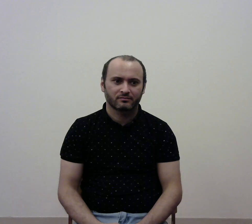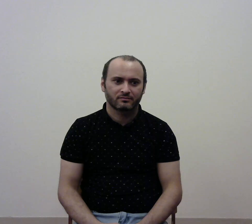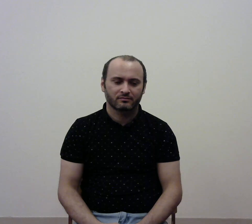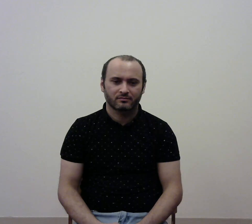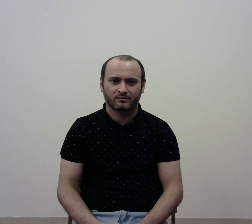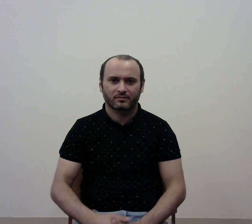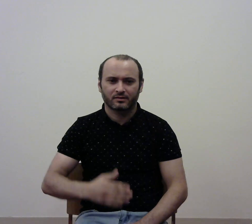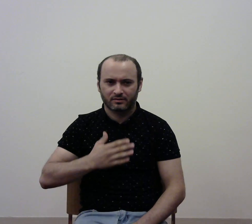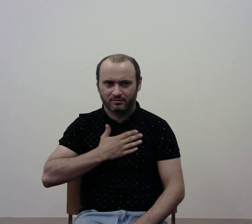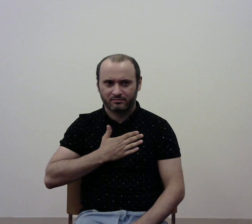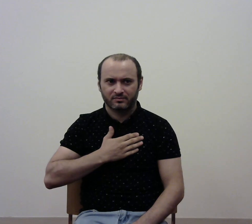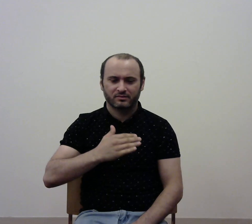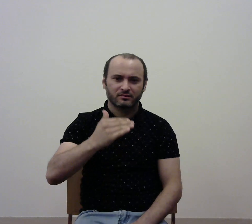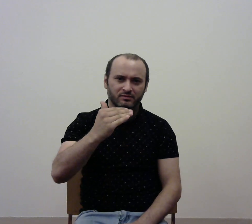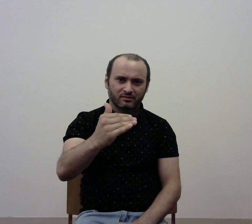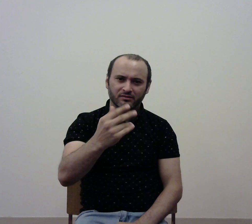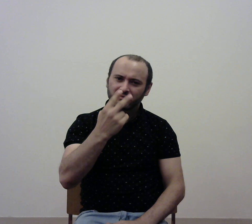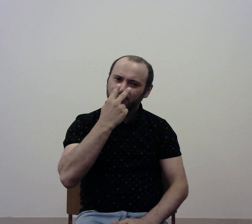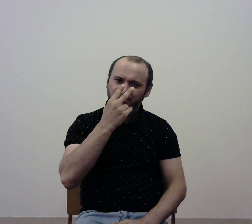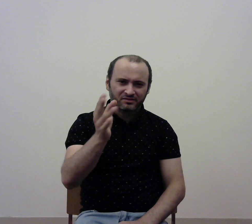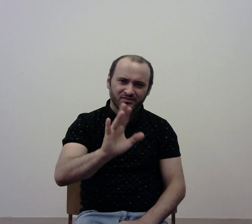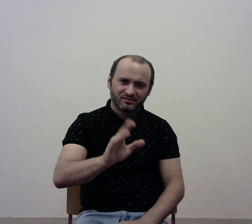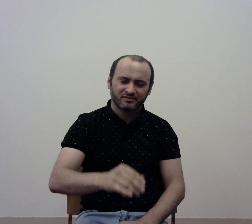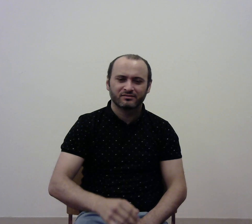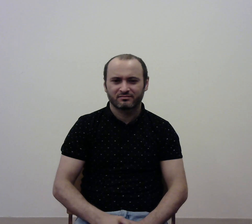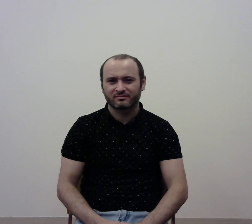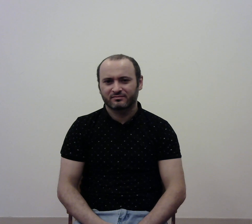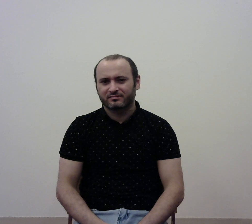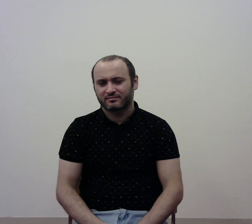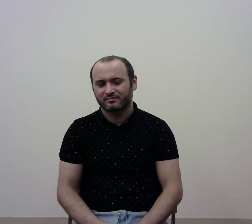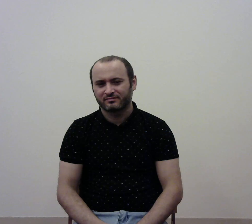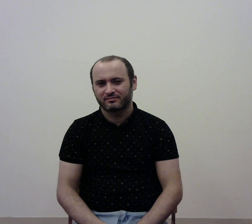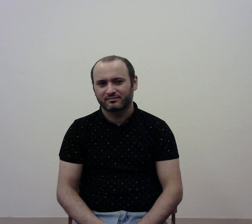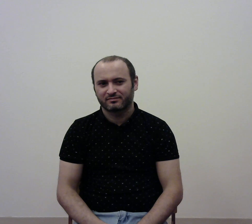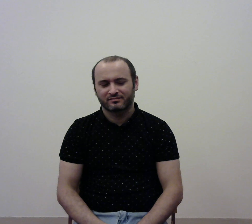Mən sizi görmürəm